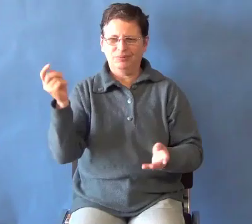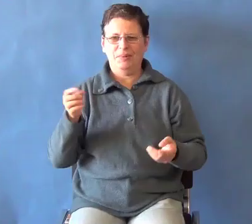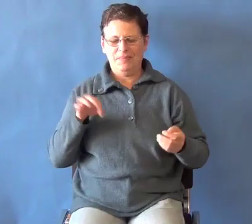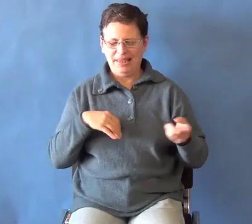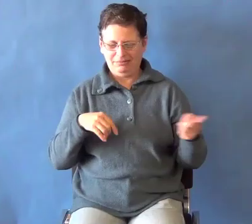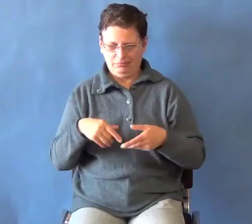Kukułka ukradła wszystko.